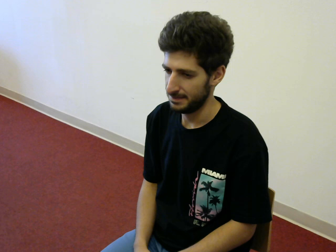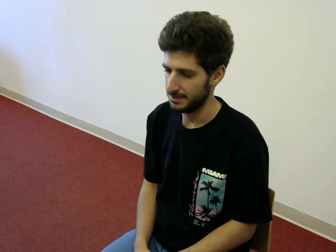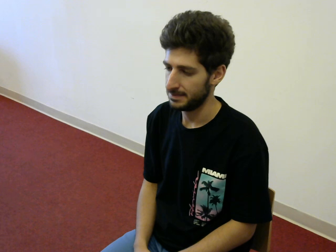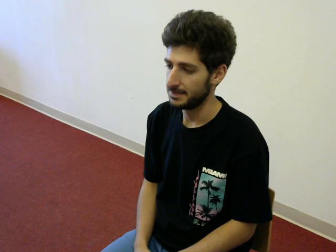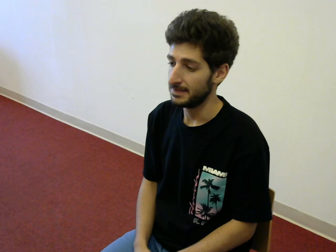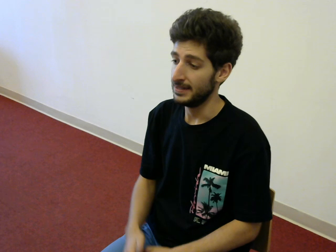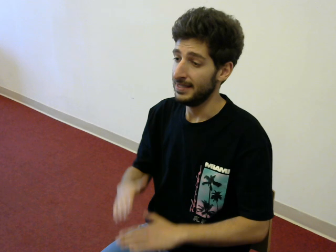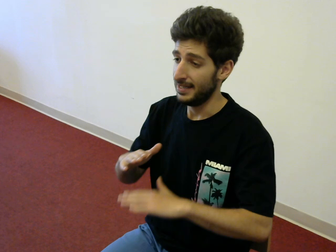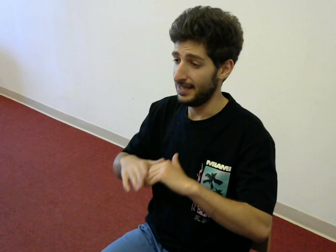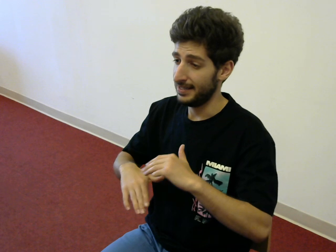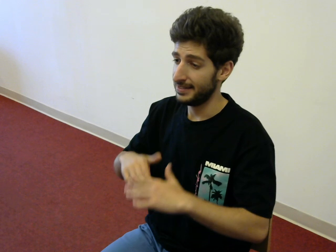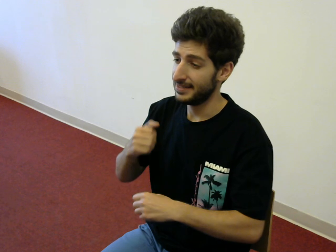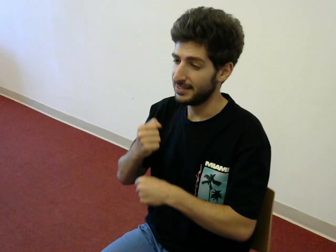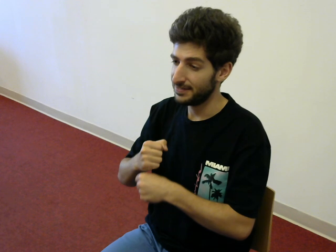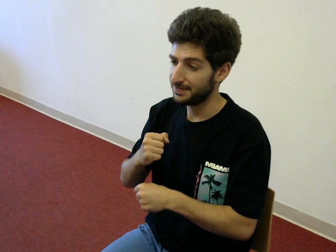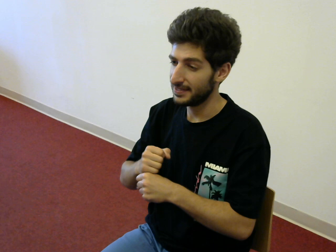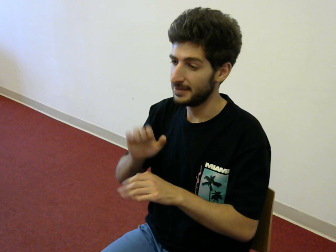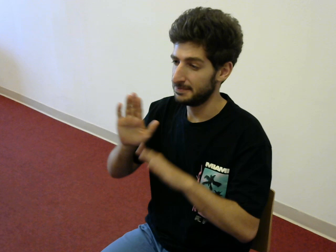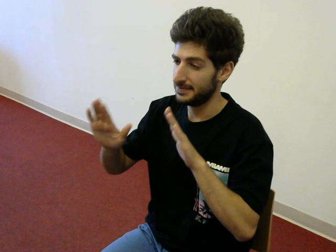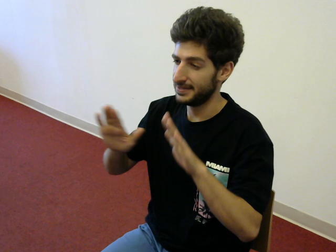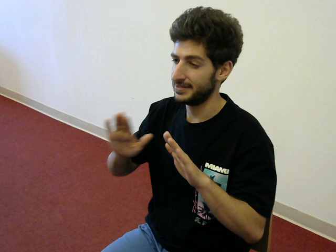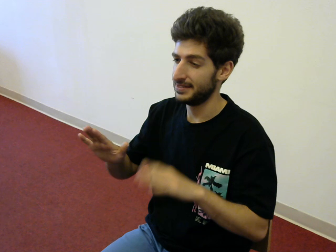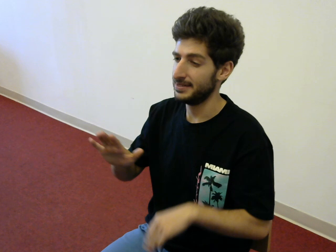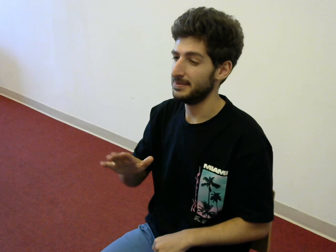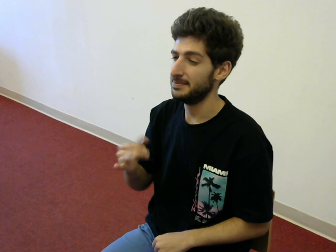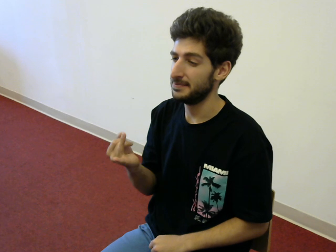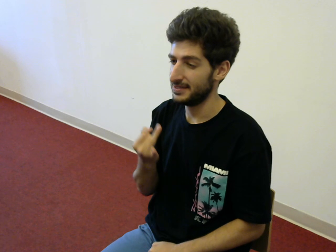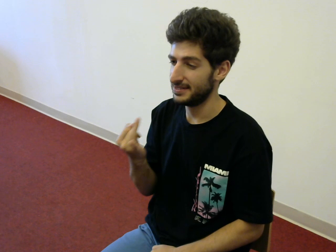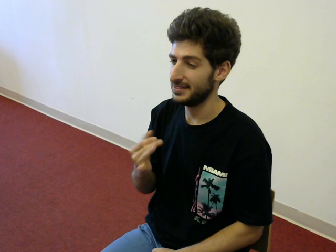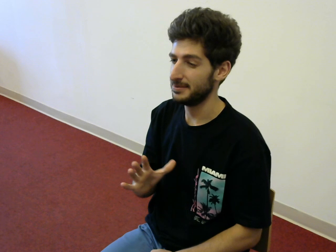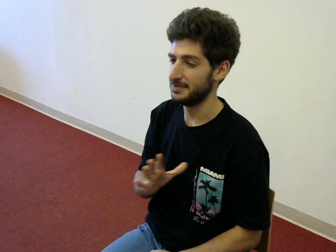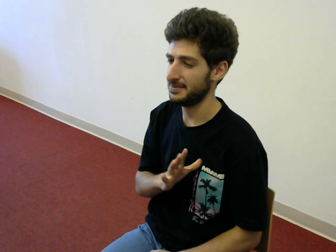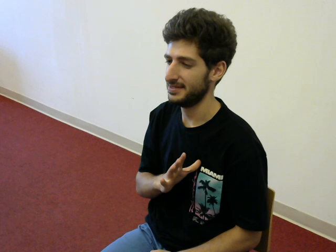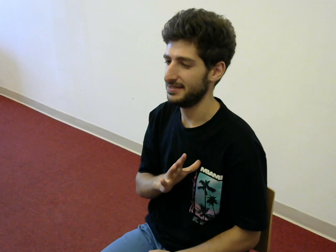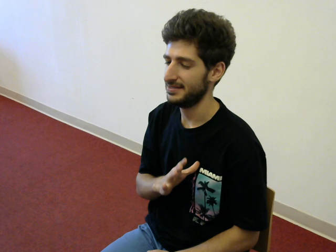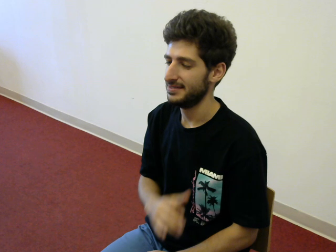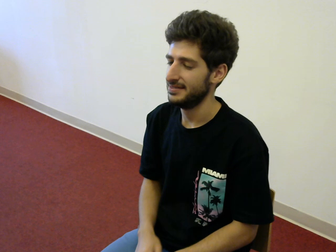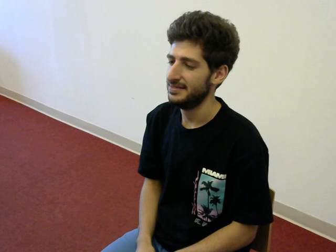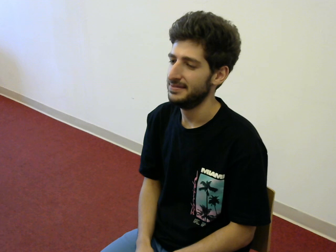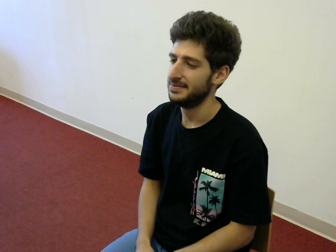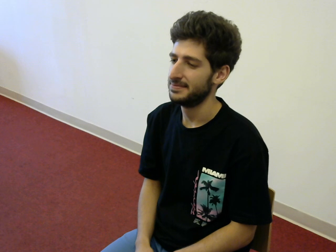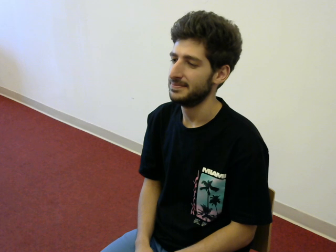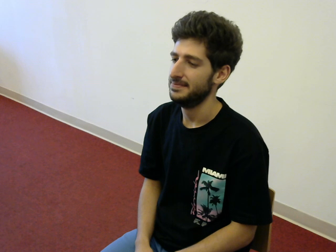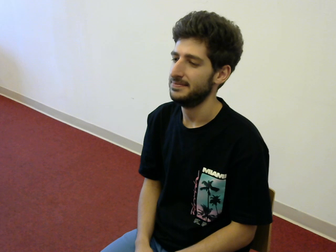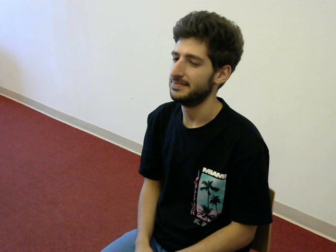Əl işləri sərgisi maraqlı idi